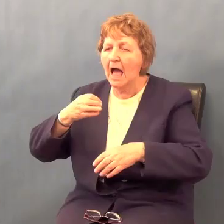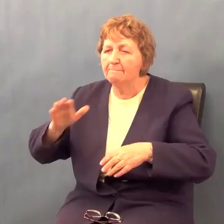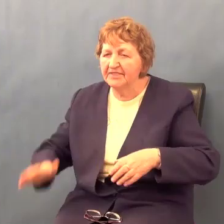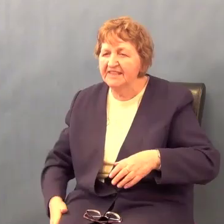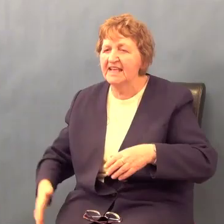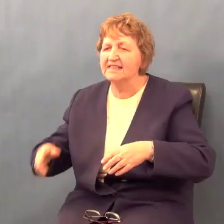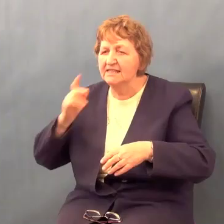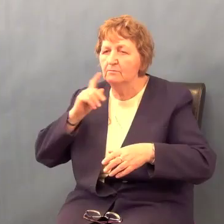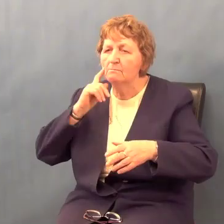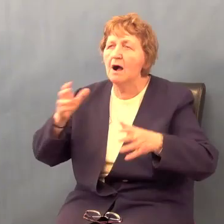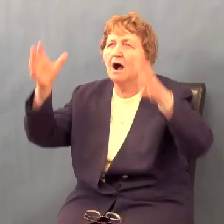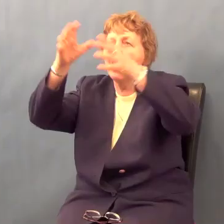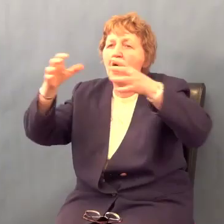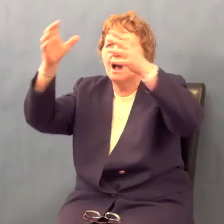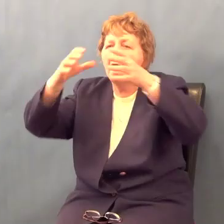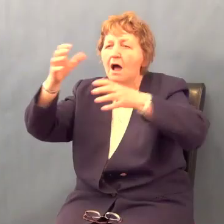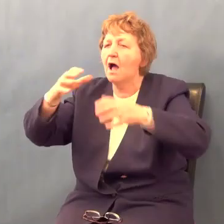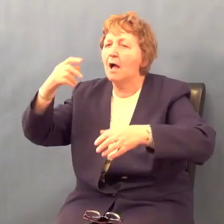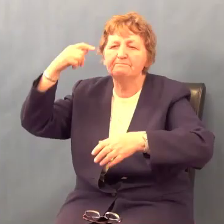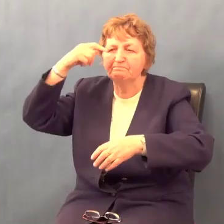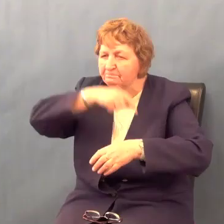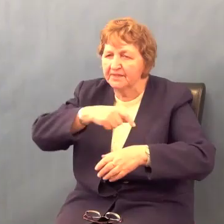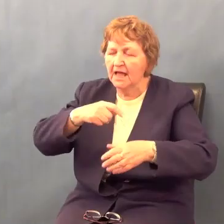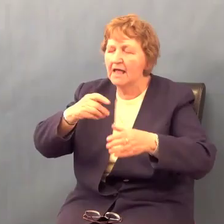Pies i chłopak nie mogli go dosięgnąć.